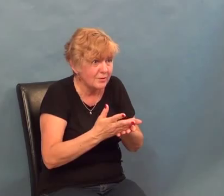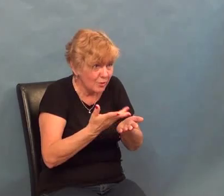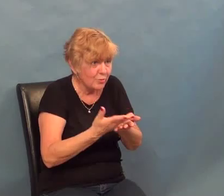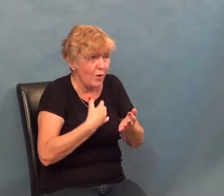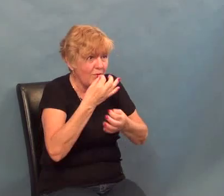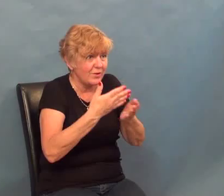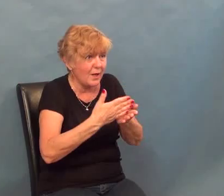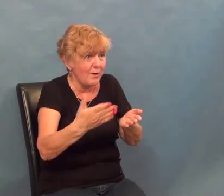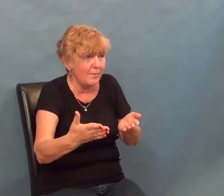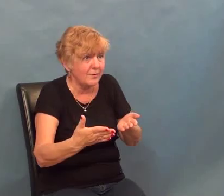Ja już opowiedziałam.